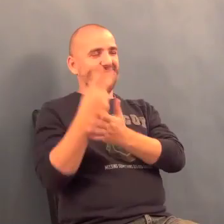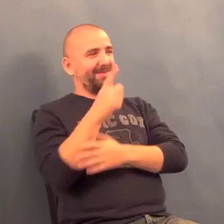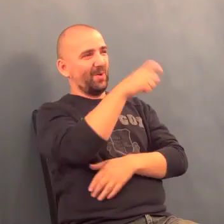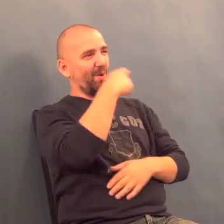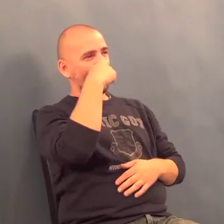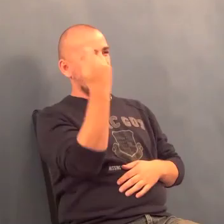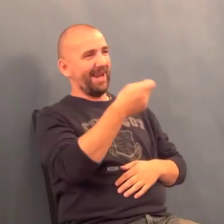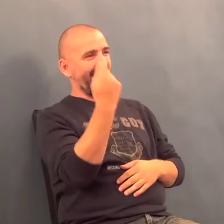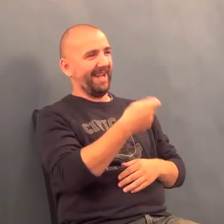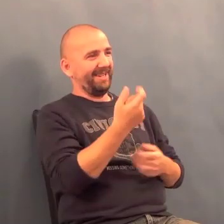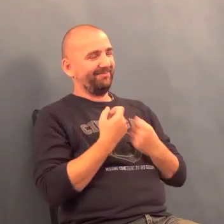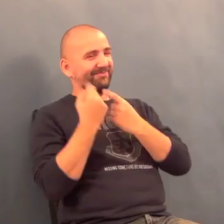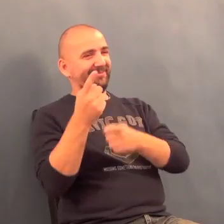Powiedział sobie: cholera, że też mnie wyrzucili!